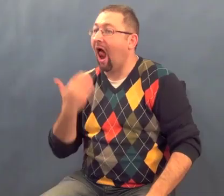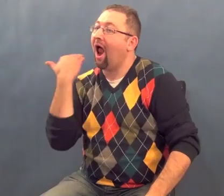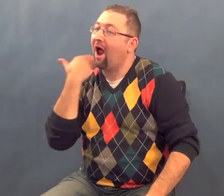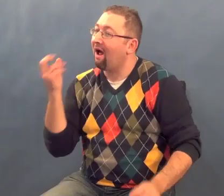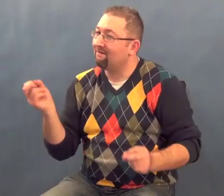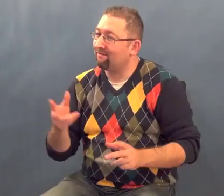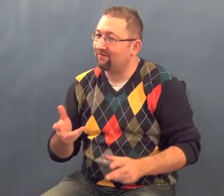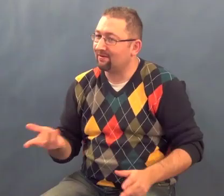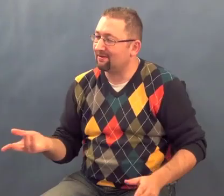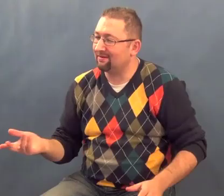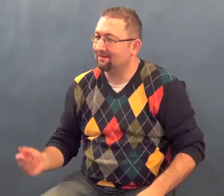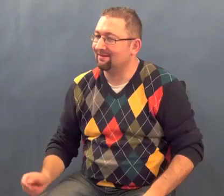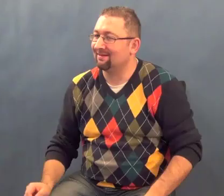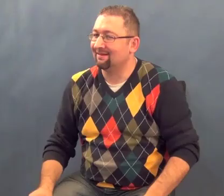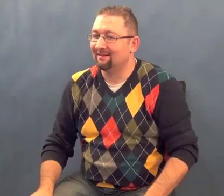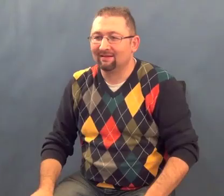Alkohol w kinie - to nie.